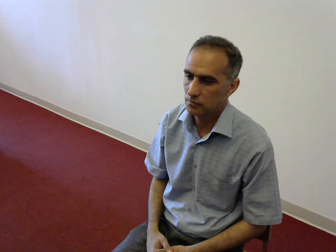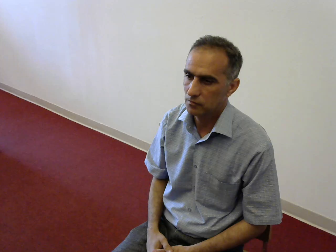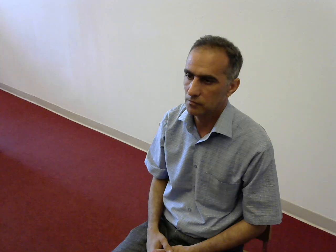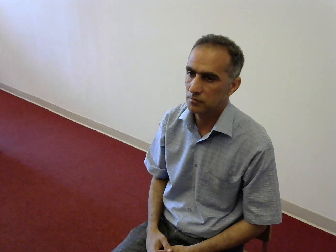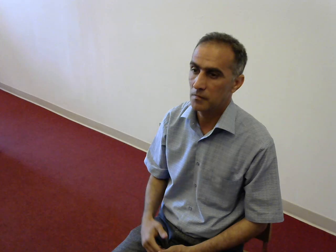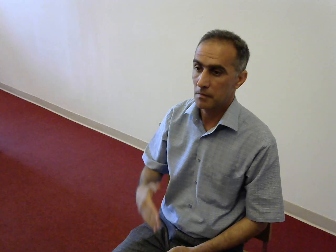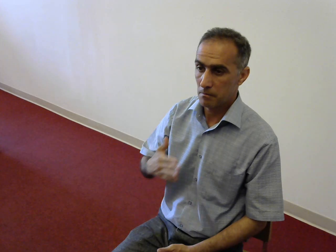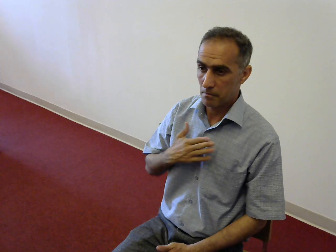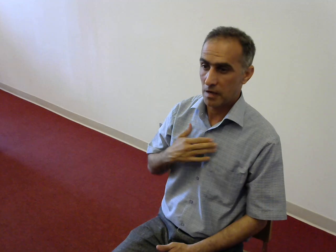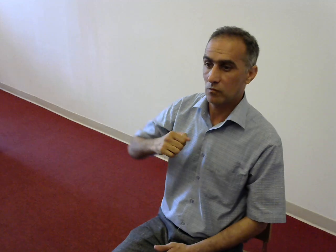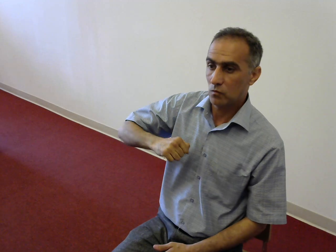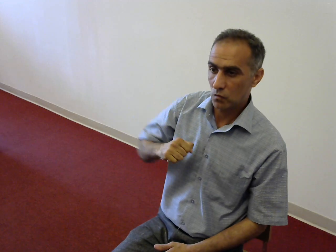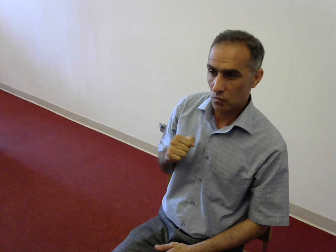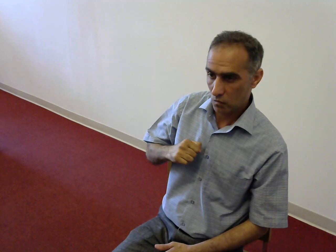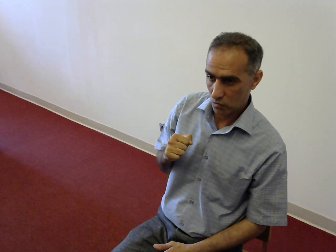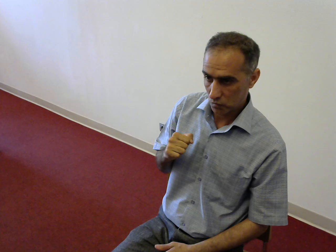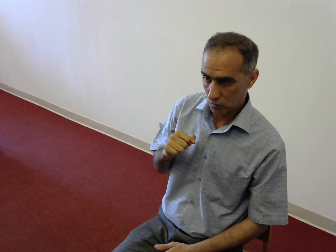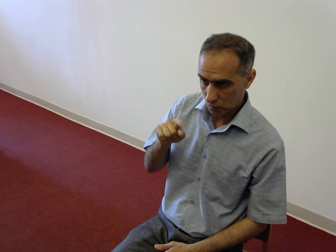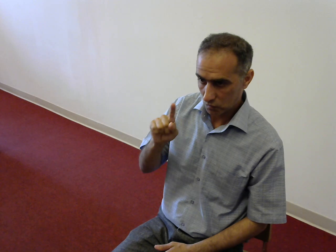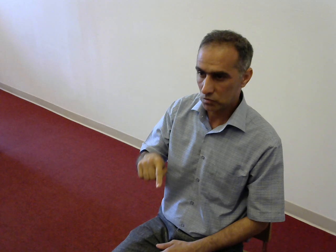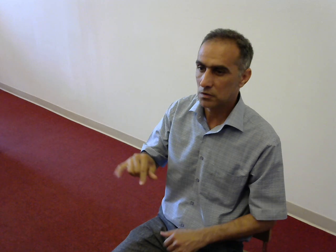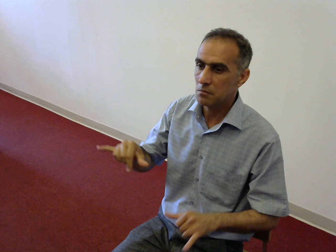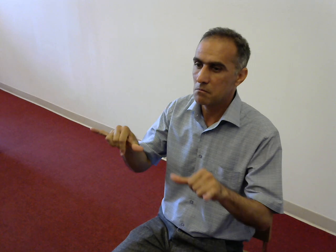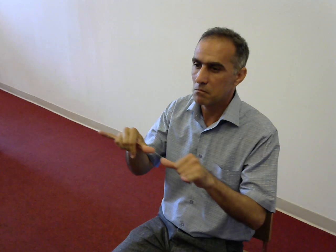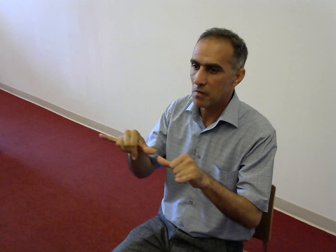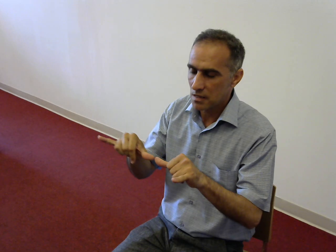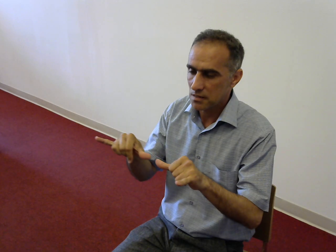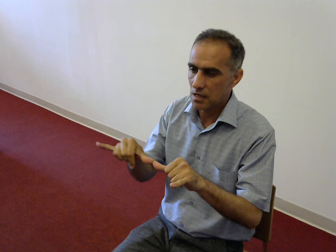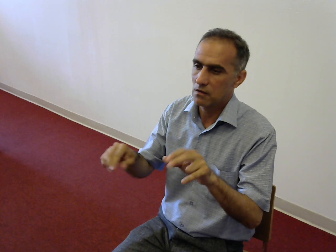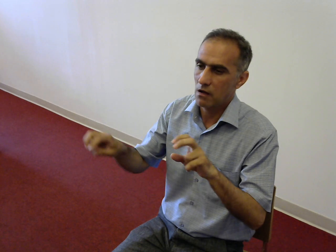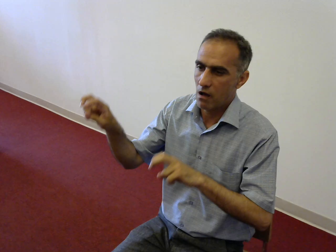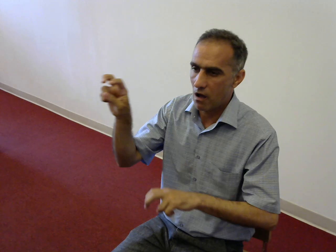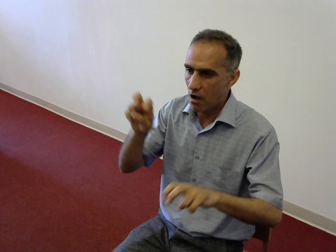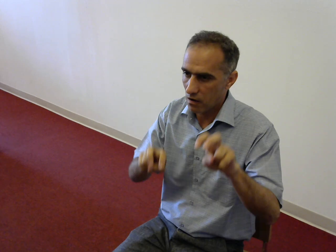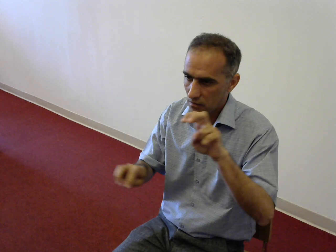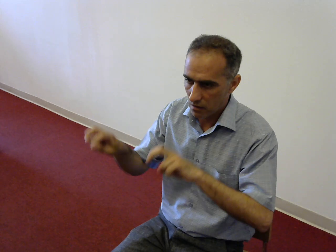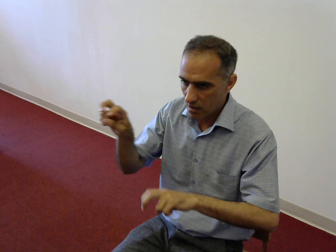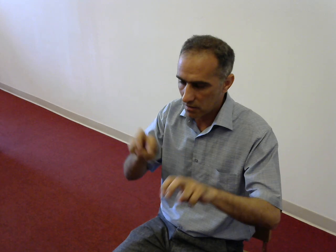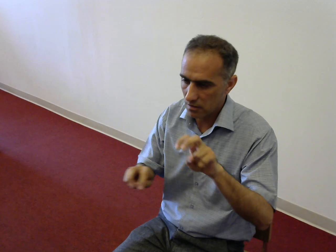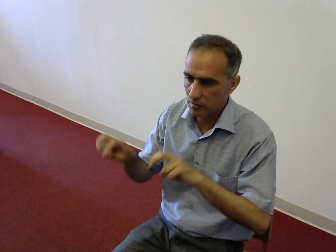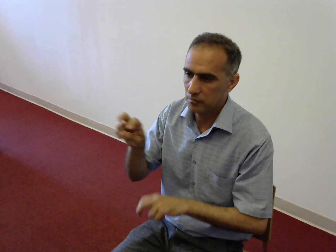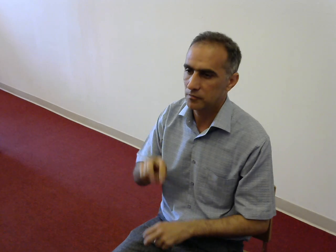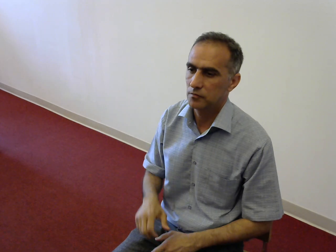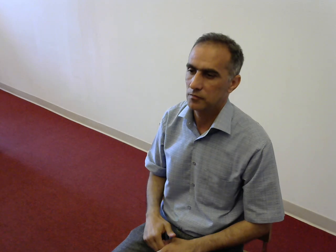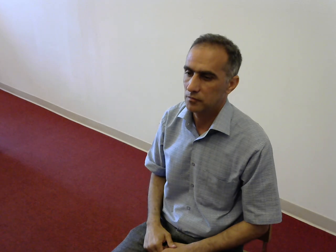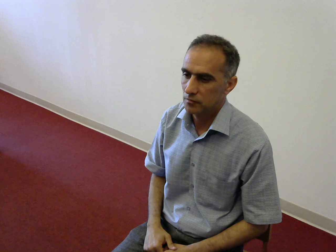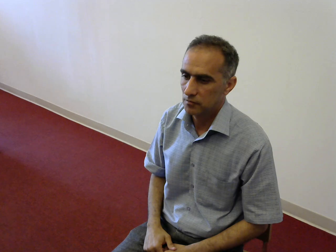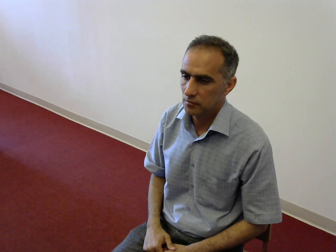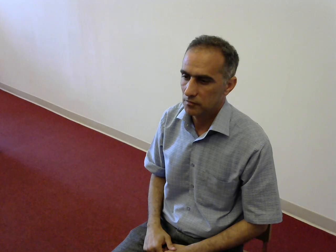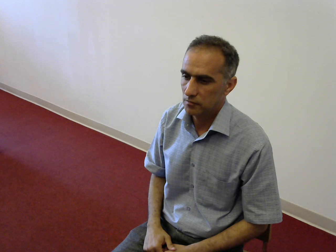Mən dostlarımın olduğu masanı axtarıram